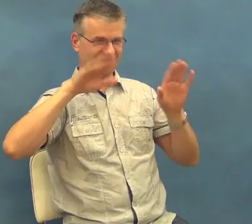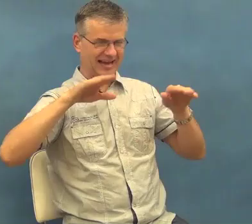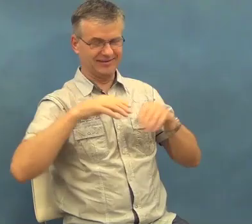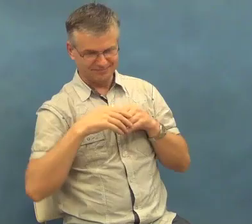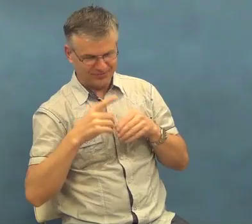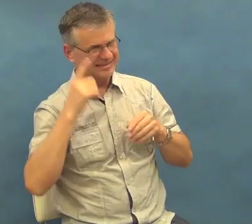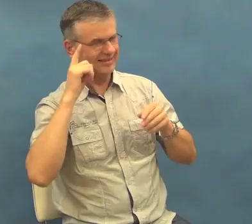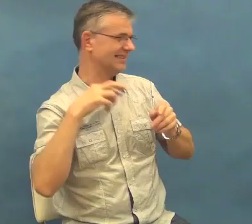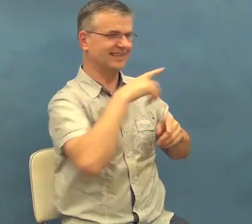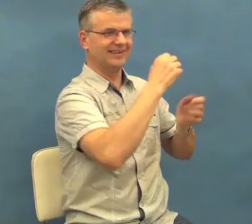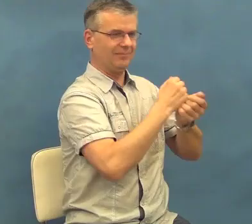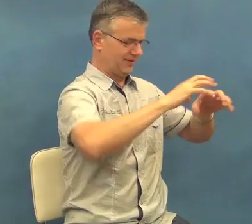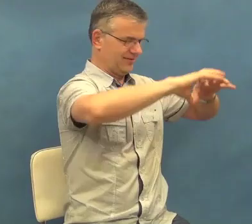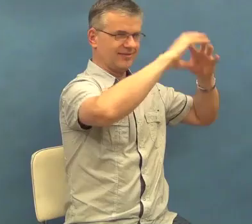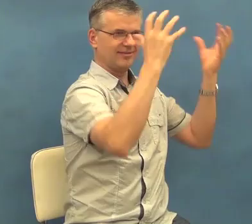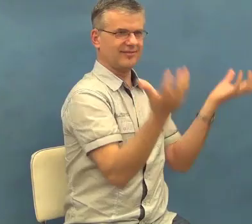Wpada na pomysł, żeby pójść po kamień w kształcie kuli.